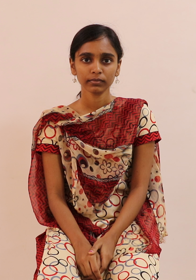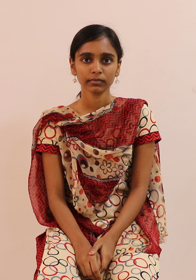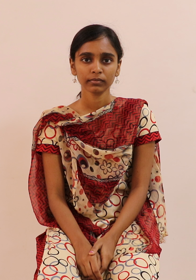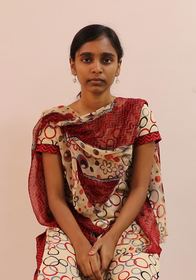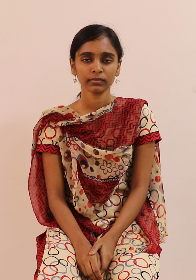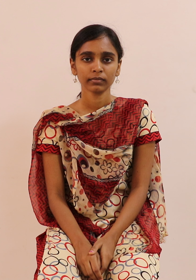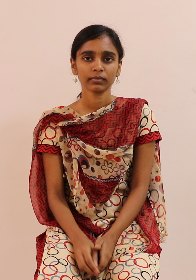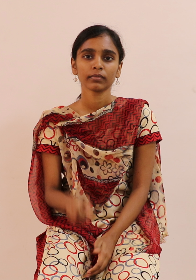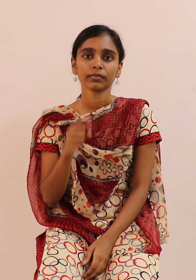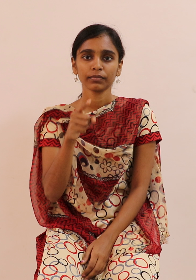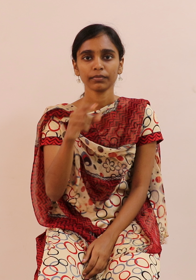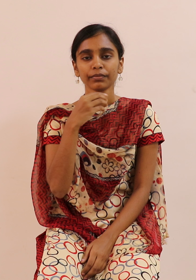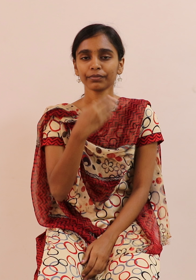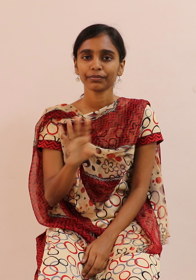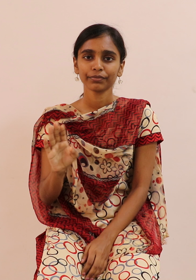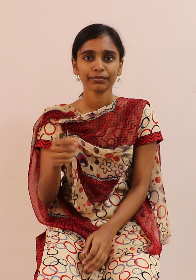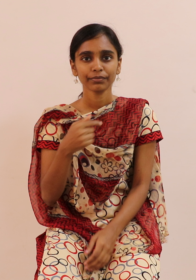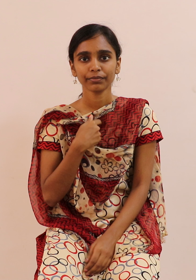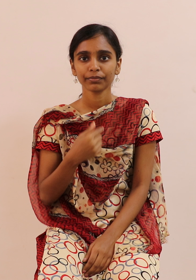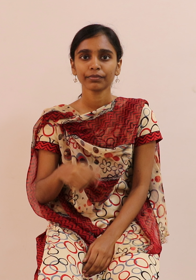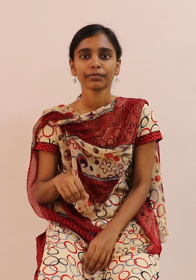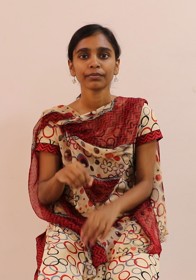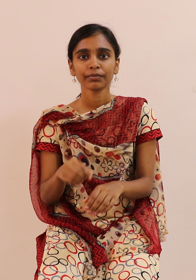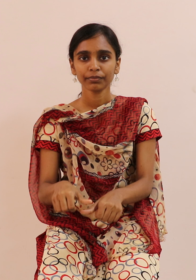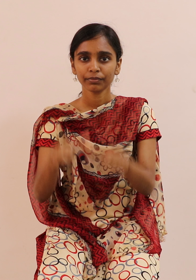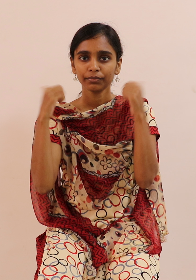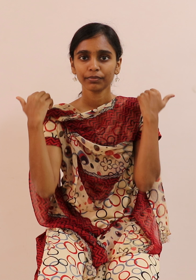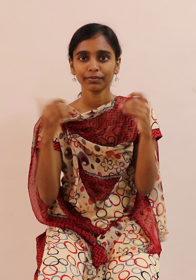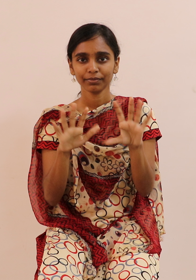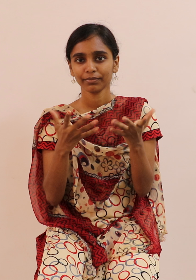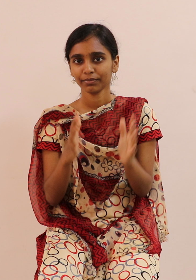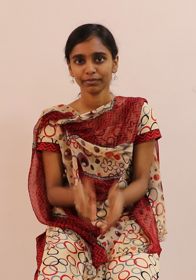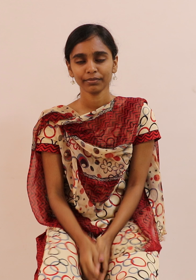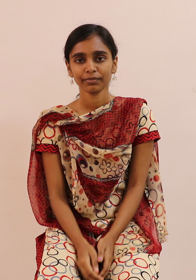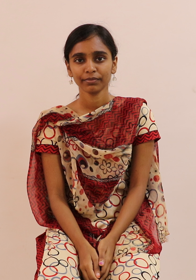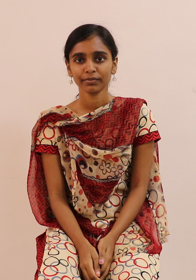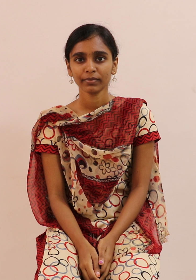you do anything, i do not care